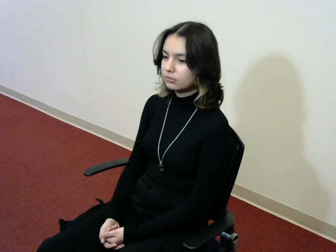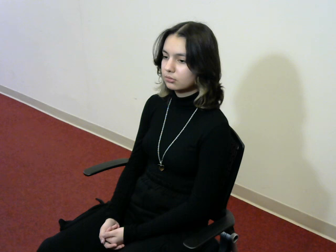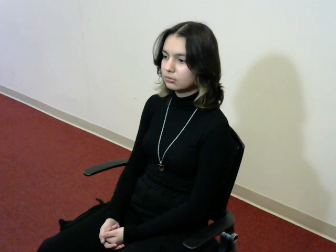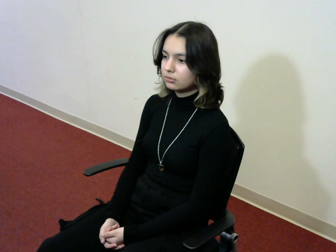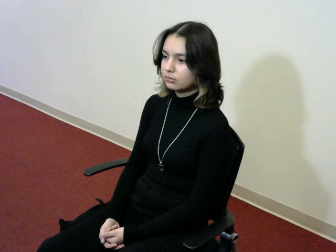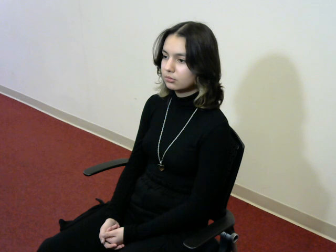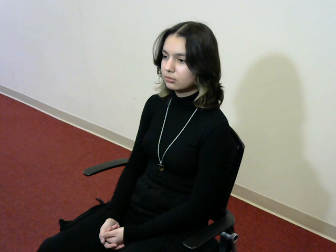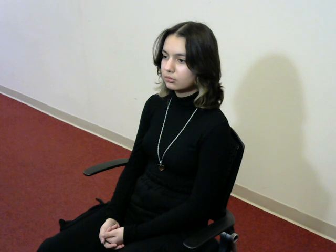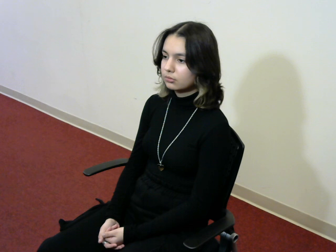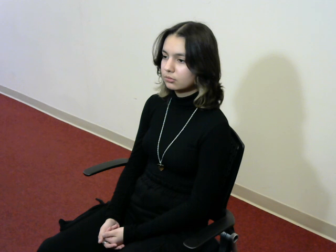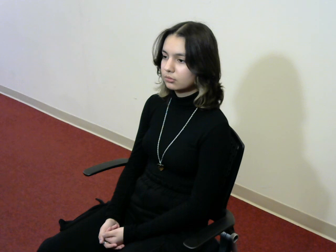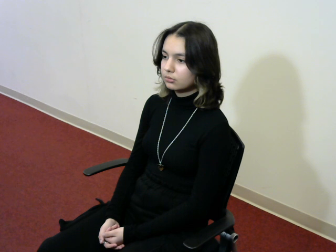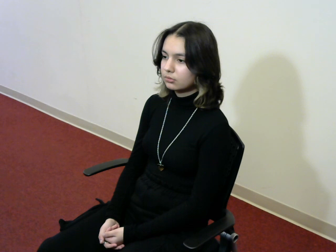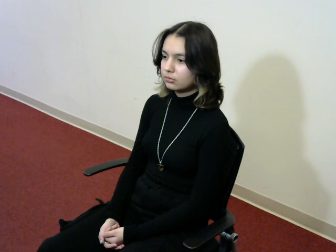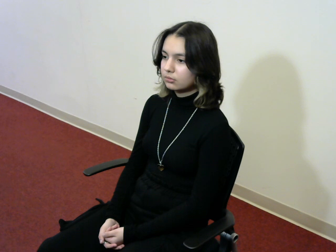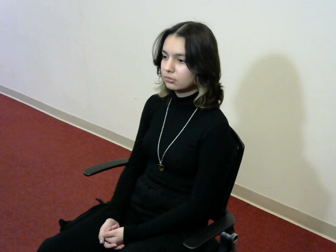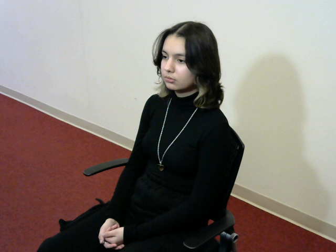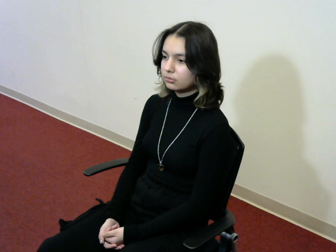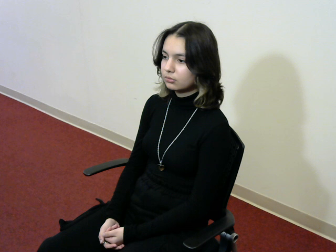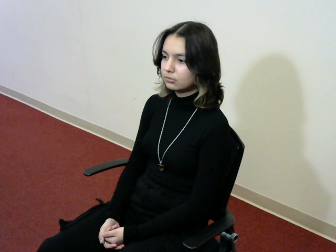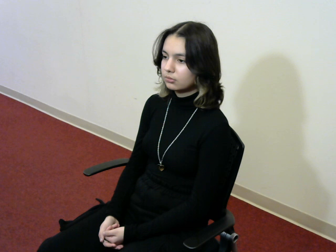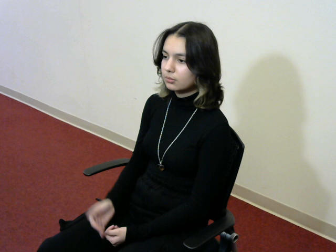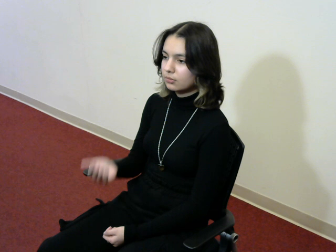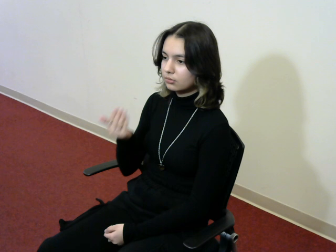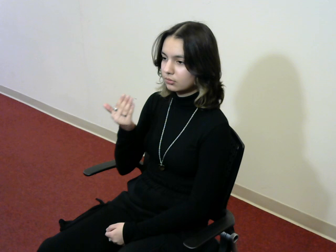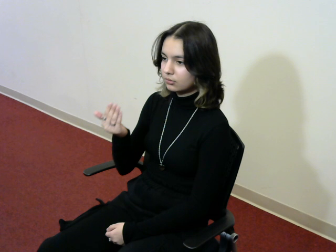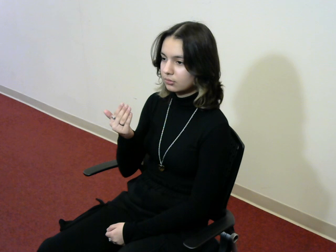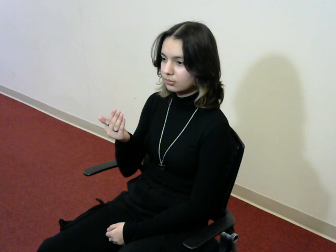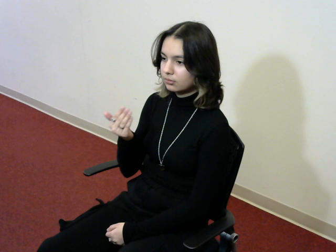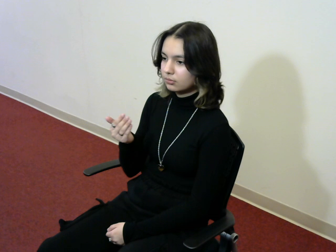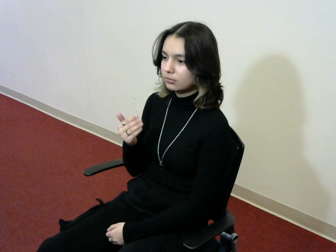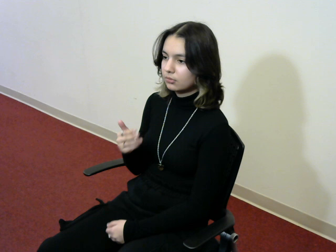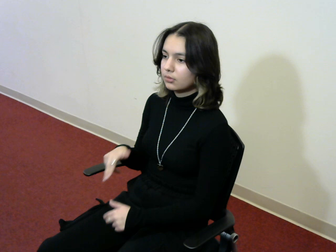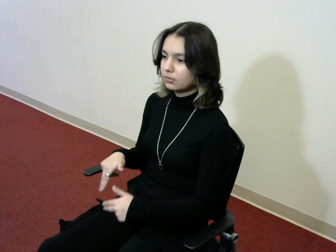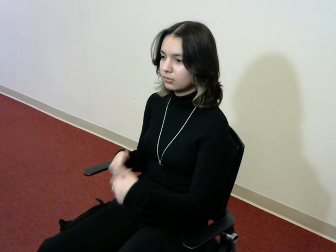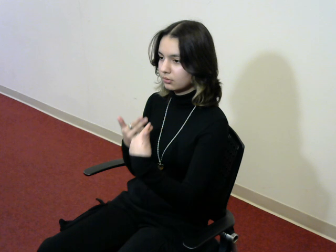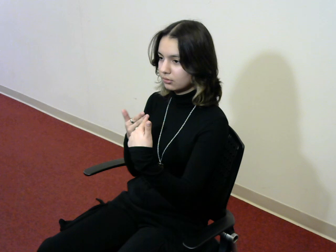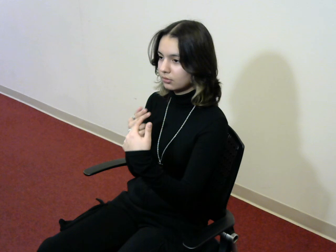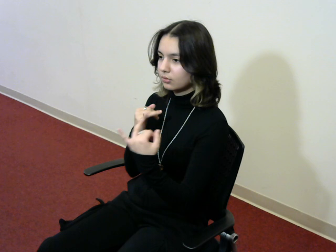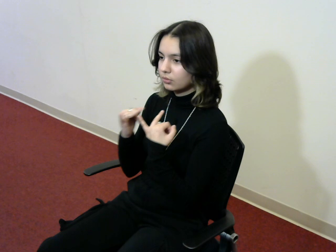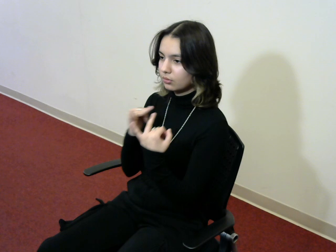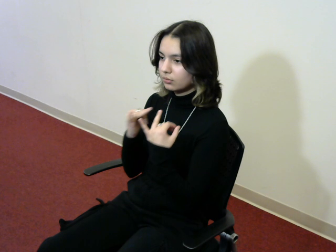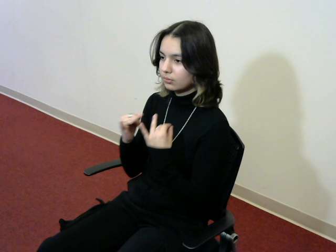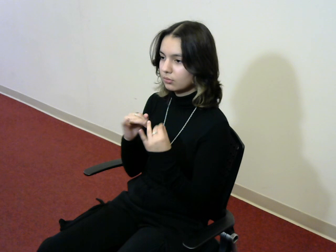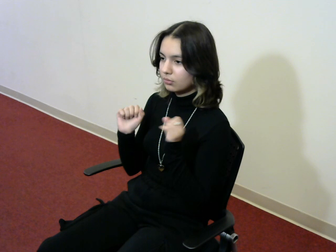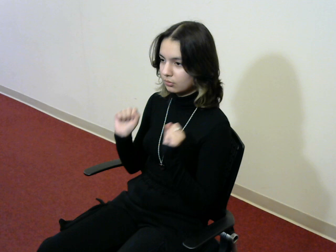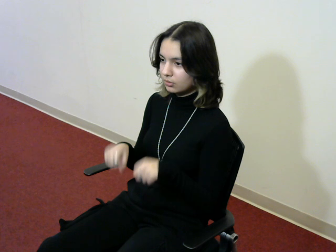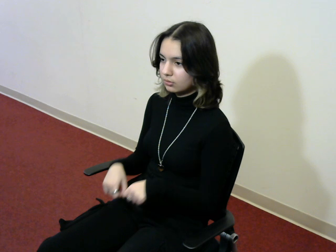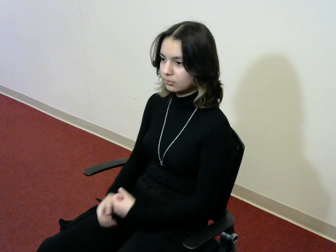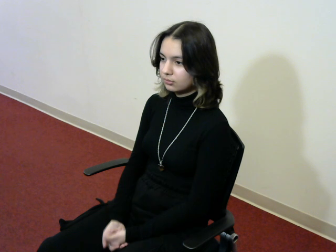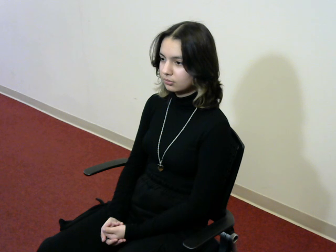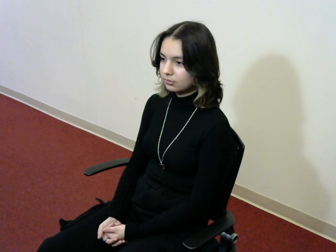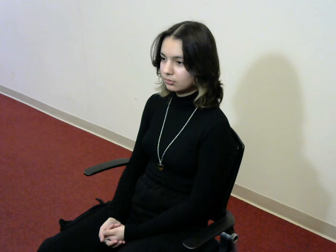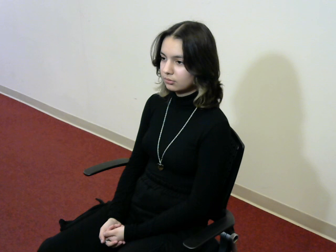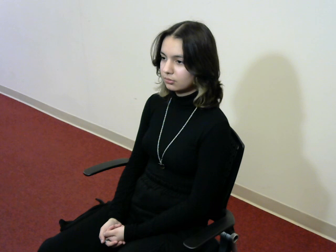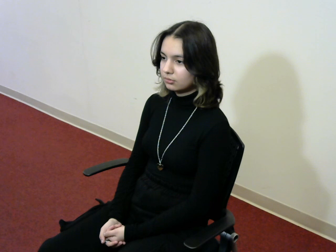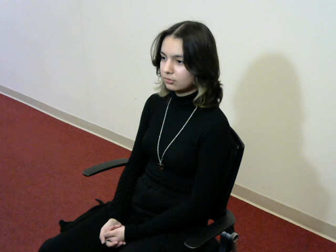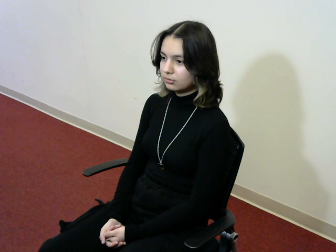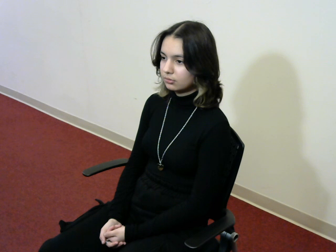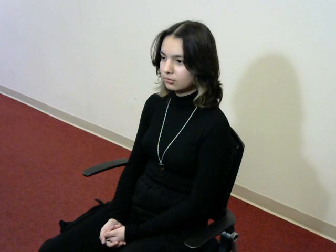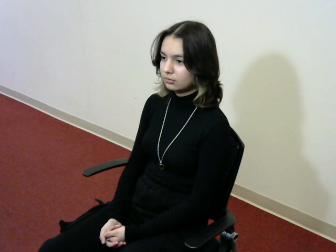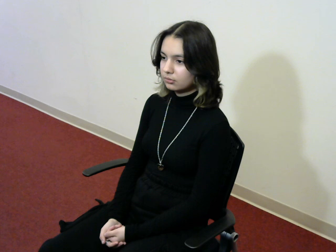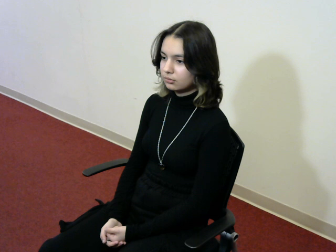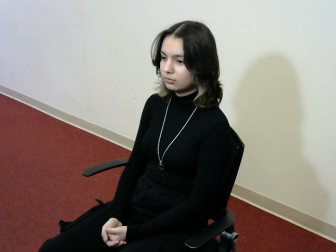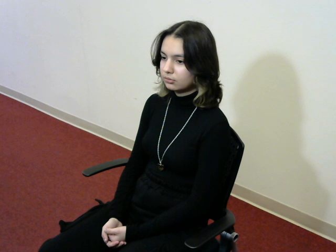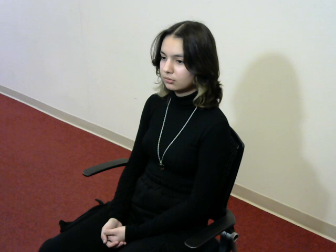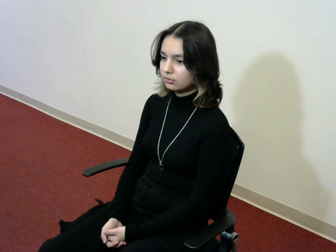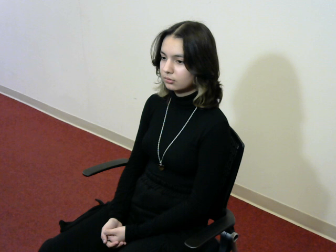Sizinlə görüntülü danışmaq olar?